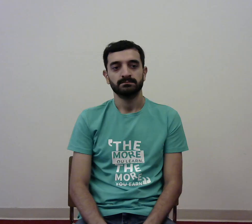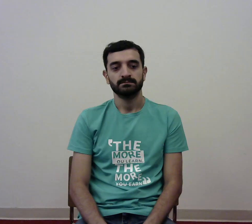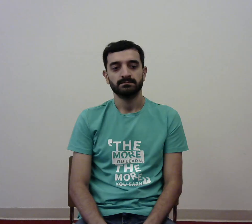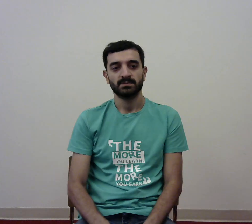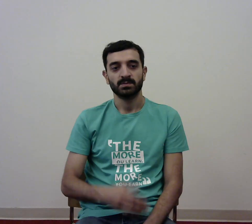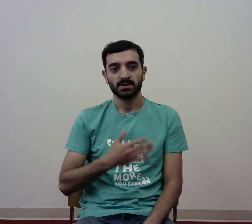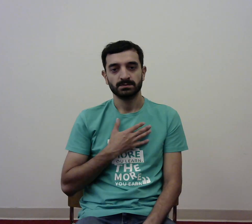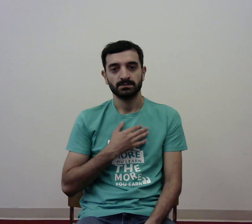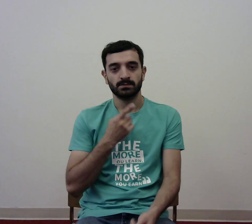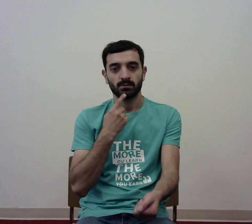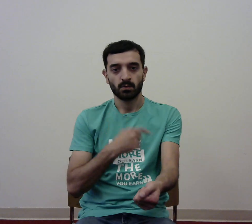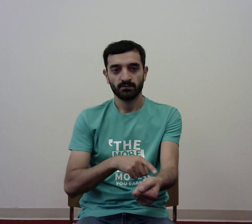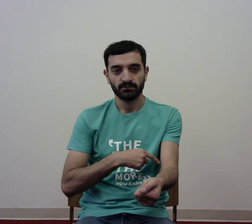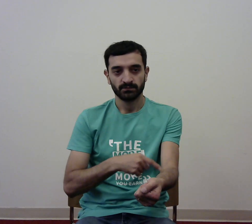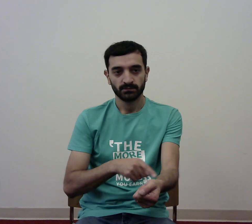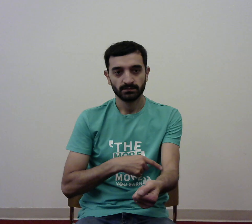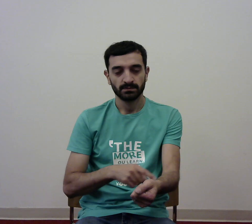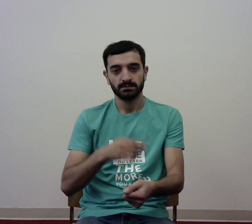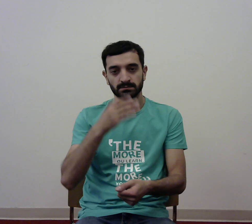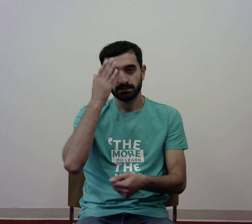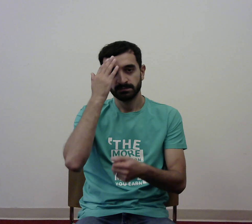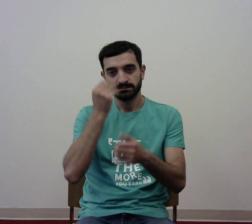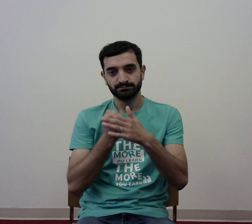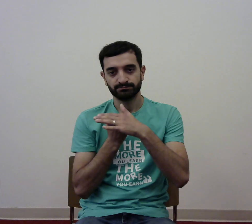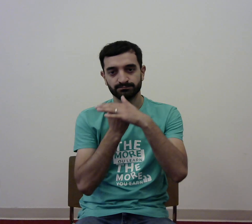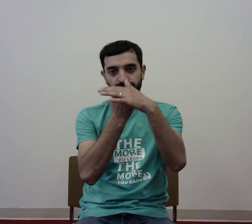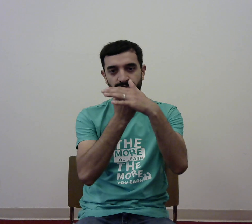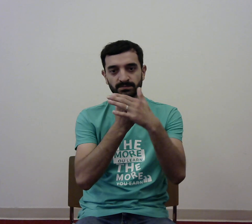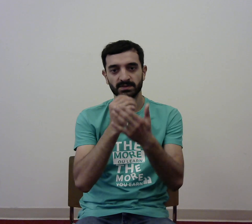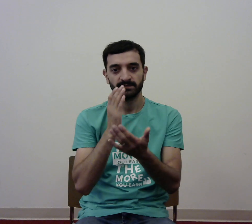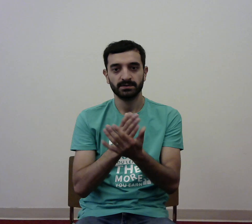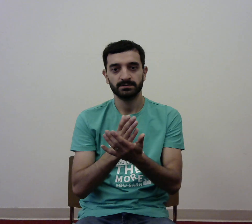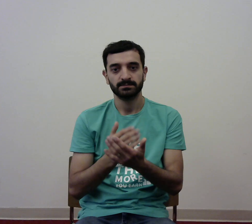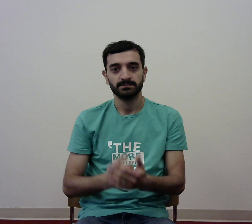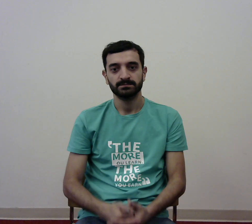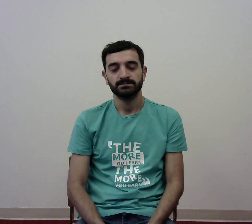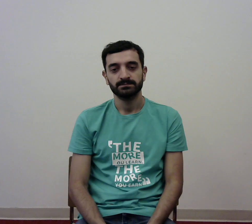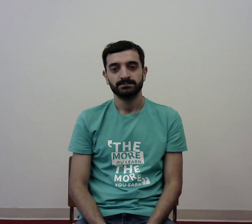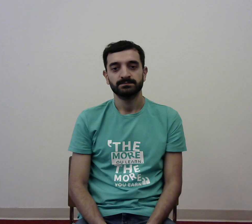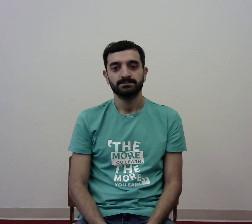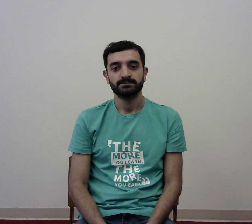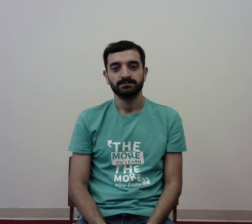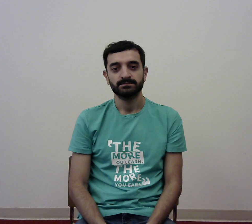Mənim qan təzyiqim var